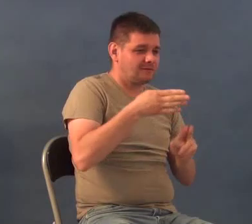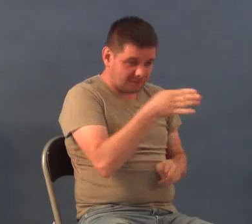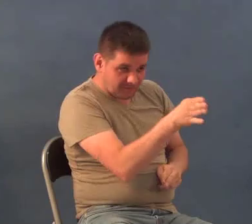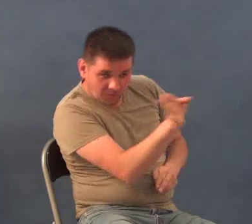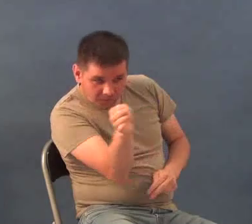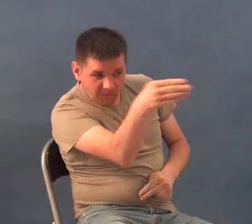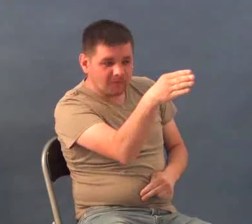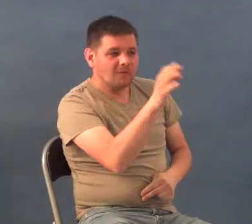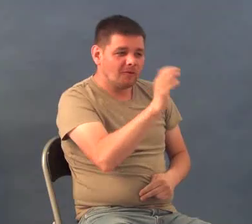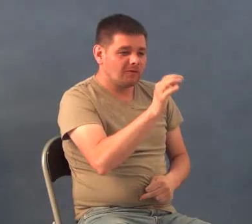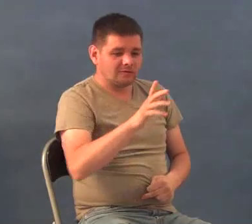Prosto, prawo, prosto, ok?